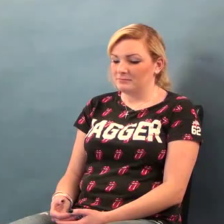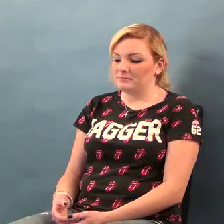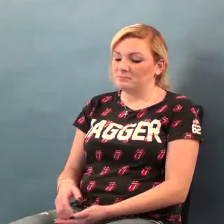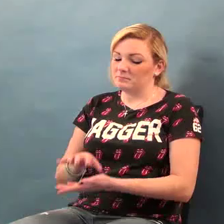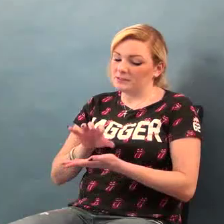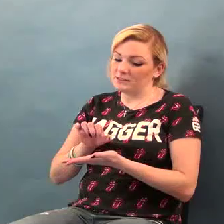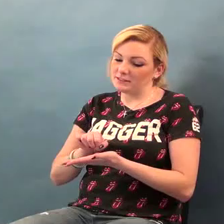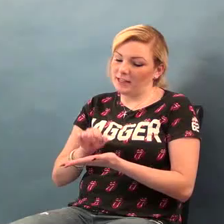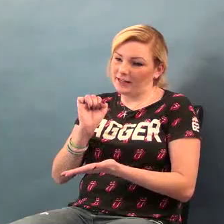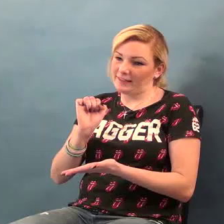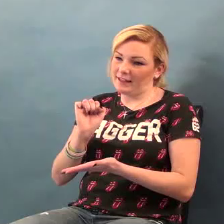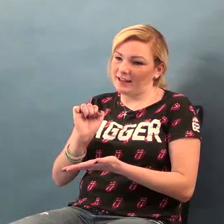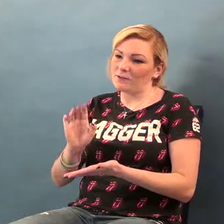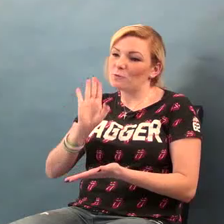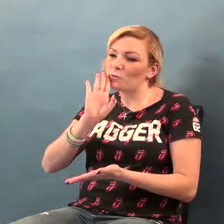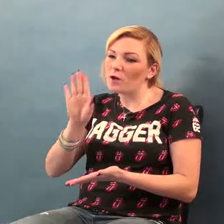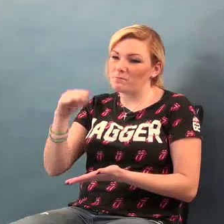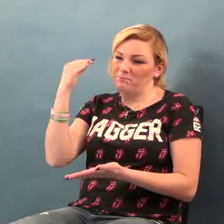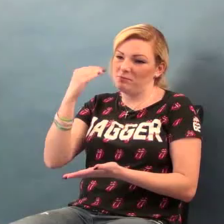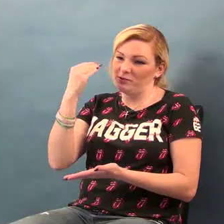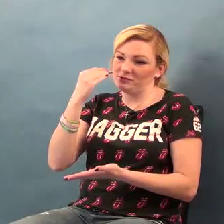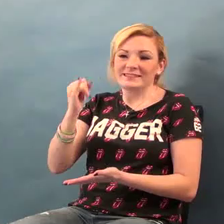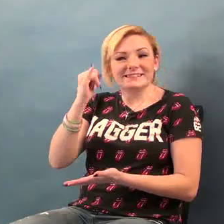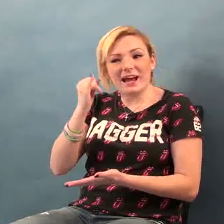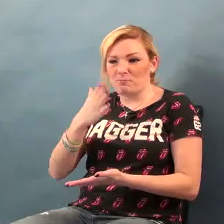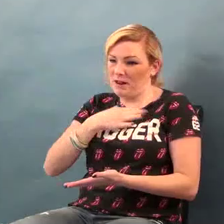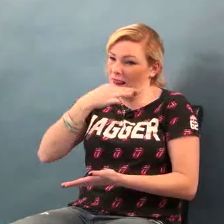Dwudziestego pierwszego lutego jestem na wsi.